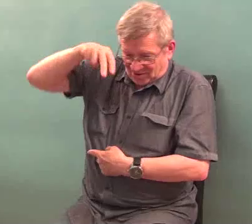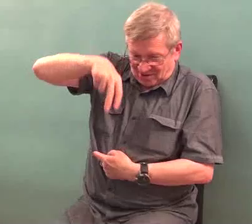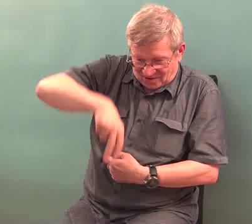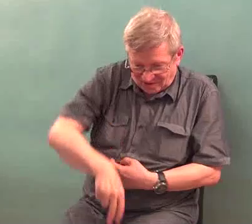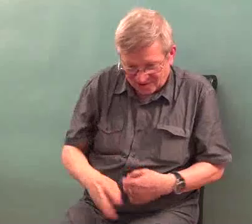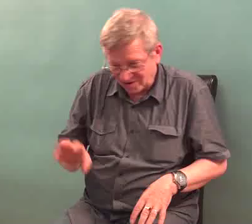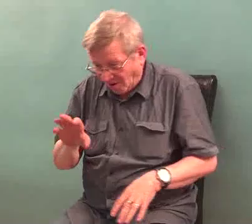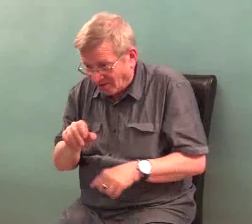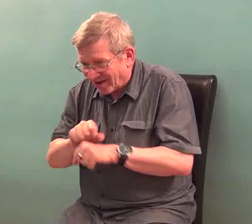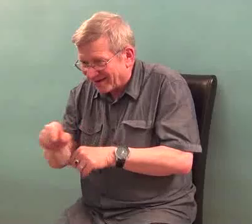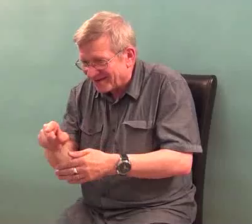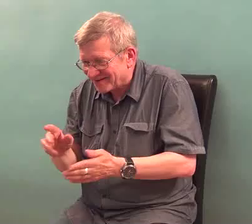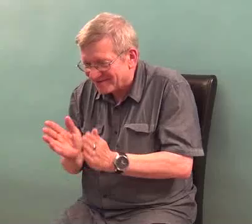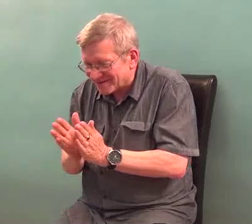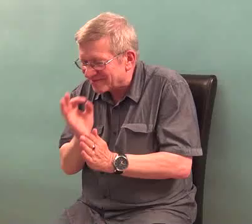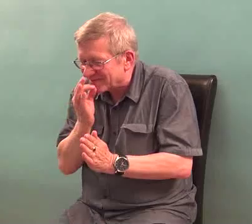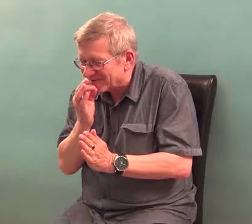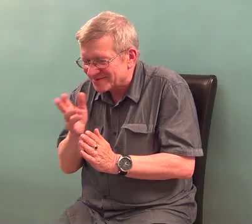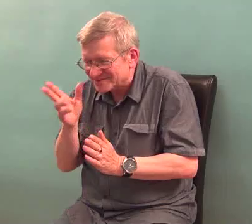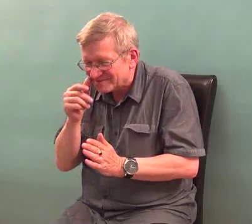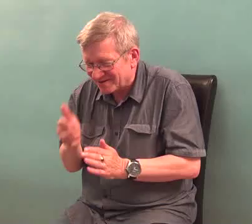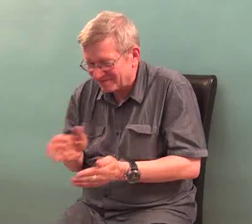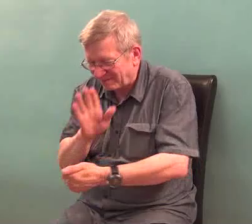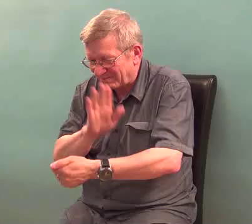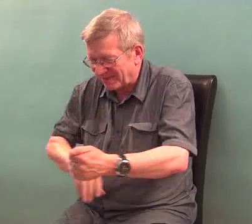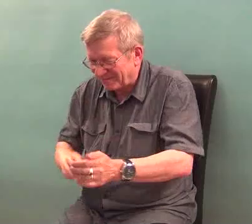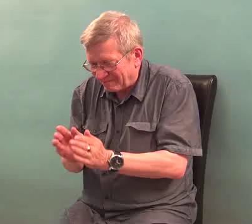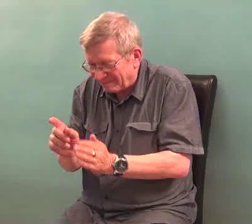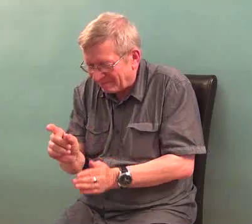Zauważył, że są tam też nowo narodzone małe żabki.